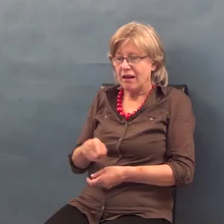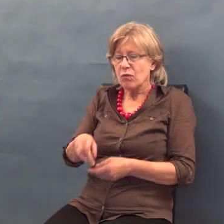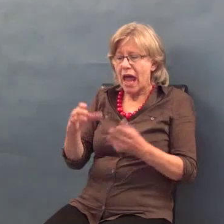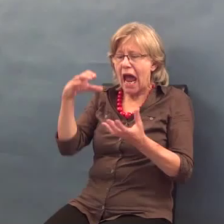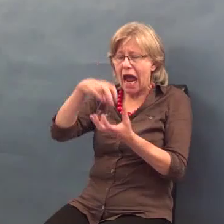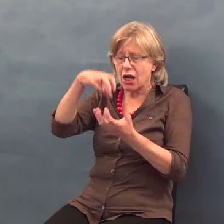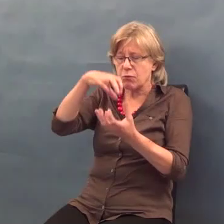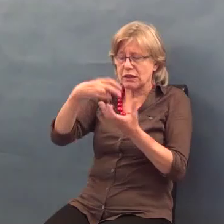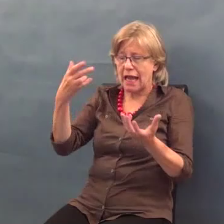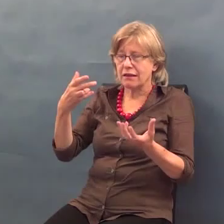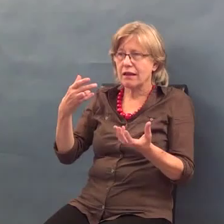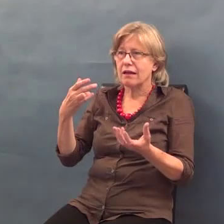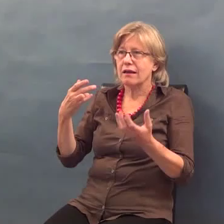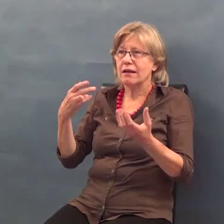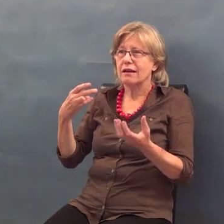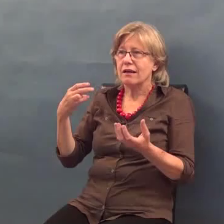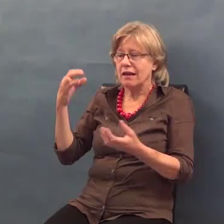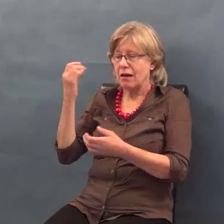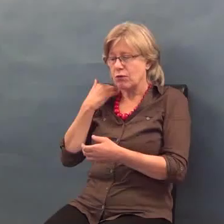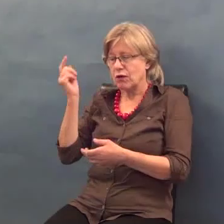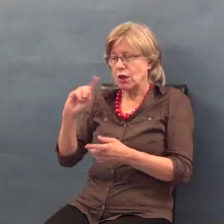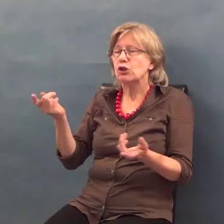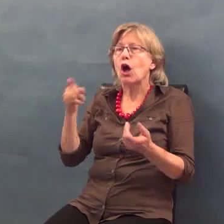Hamburger i wódka są zabronione?